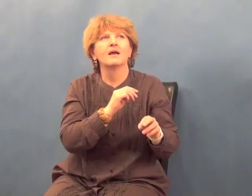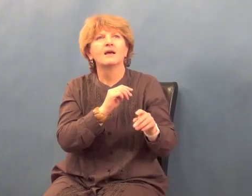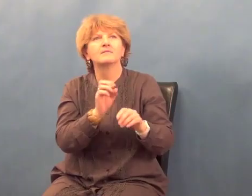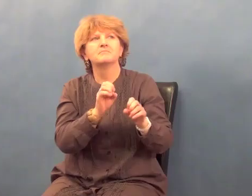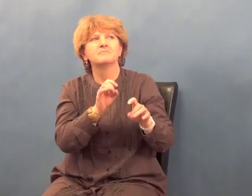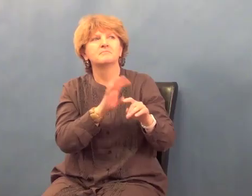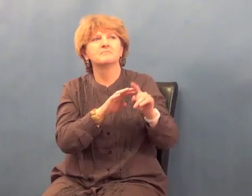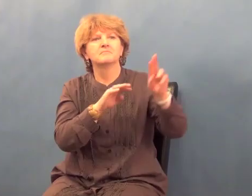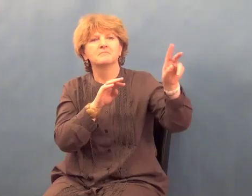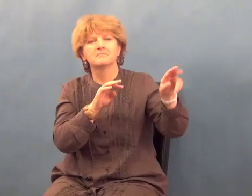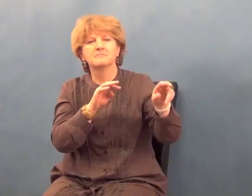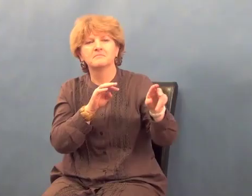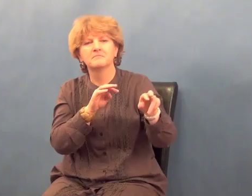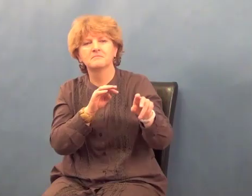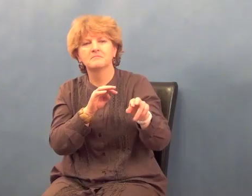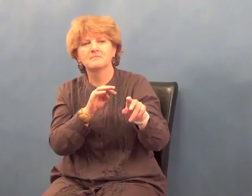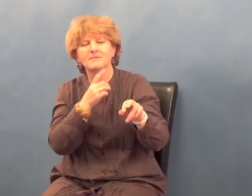Wrzucają... kolega podchodzi...